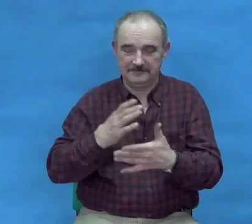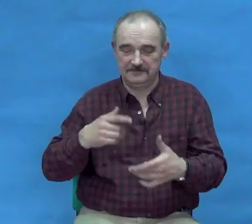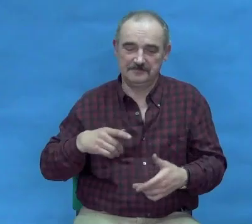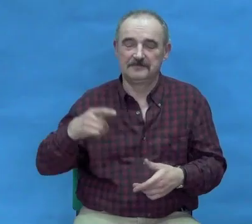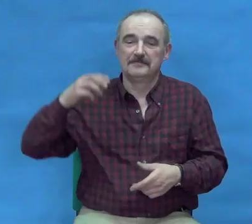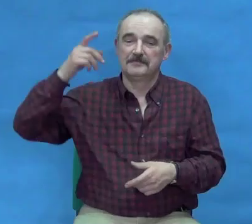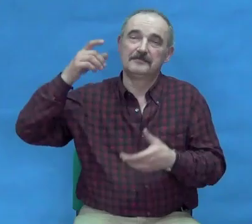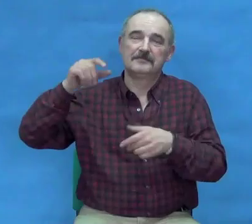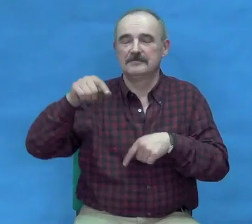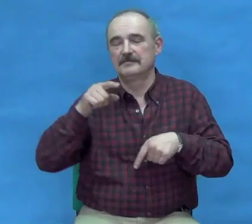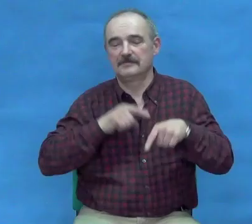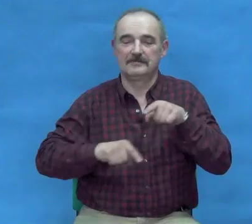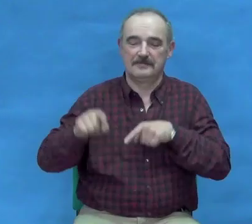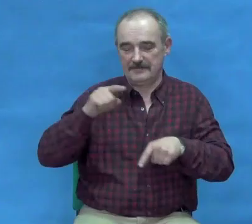Zszedł po drabinie.